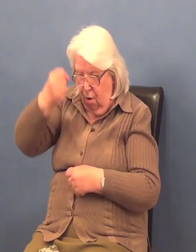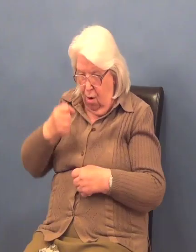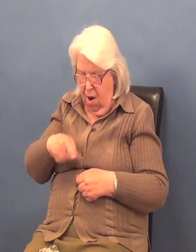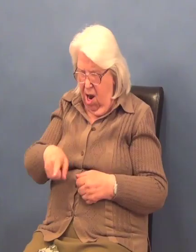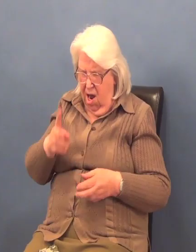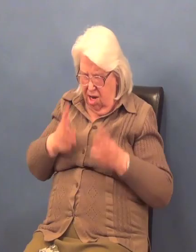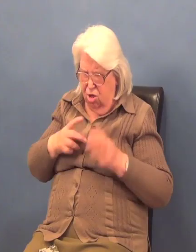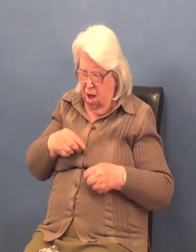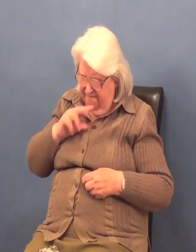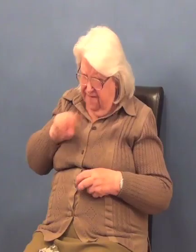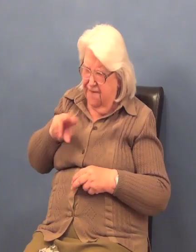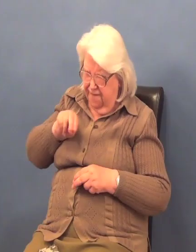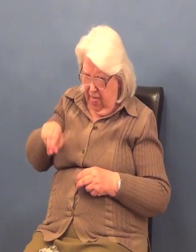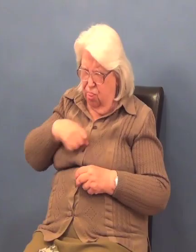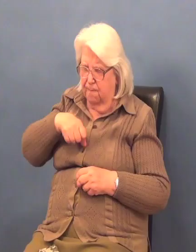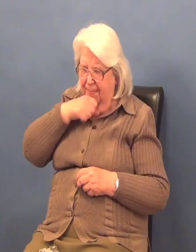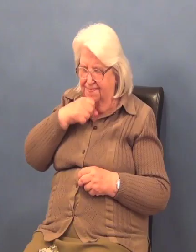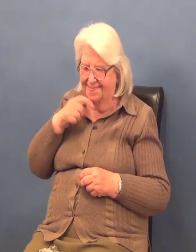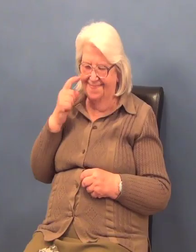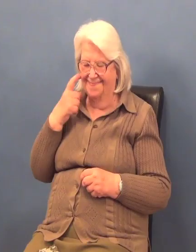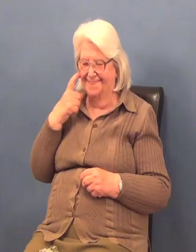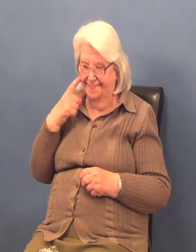Ta kaczka z groźbą mówi, babcia śmieje się.